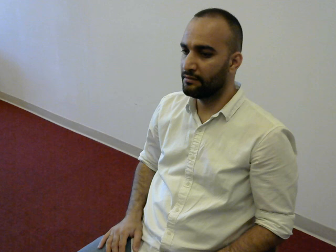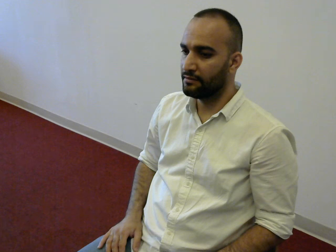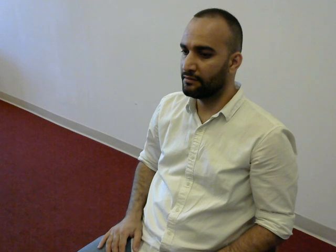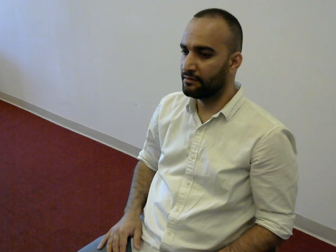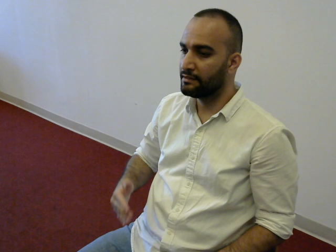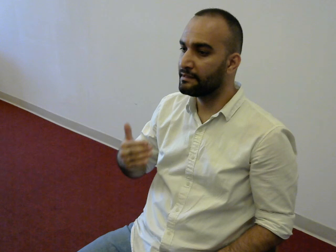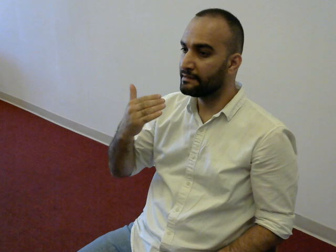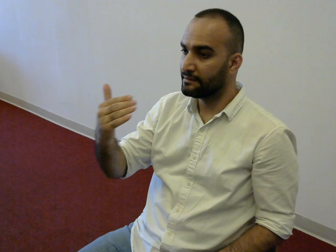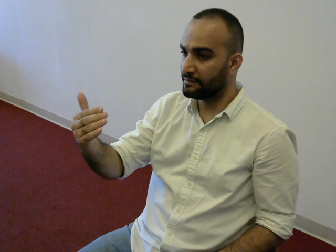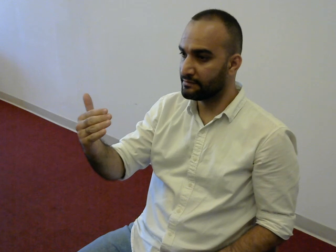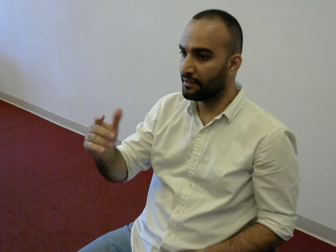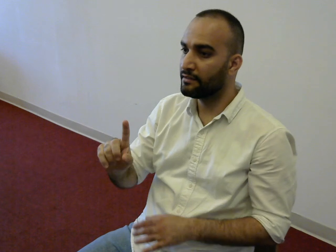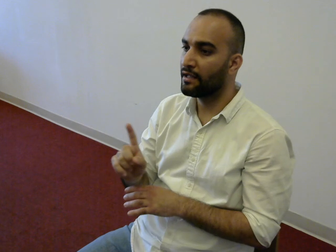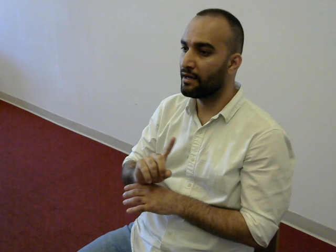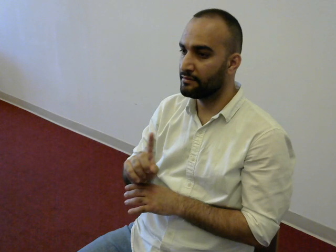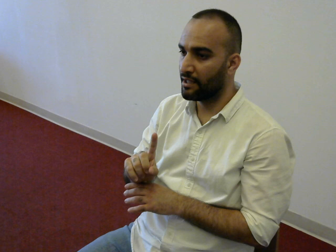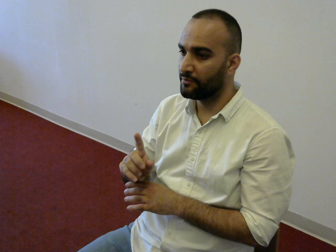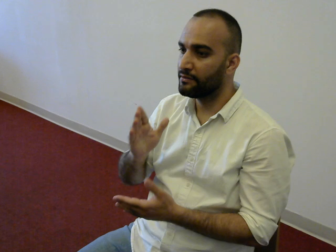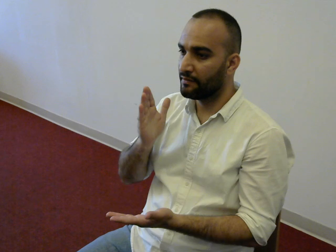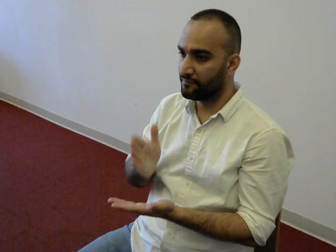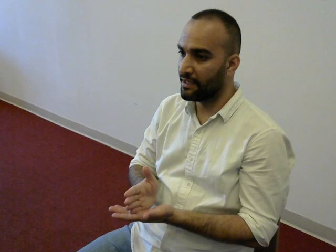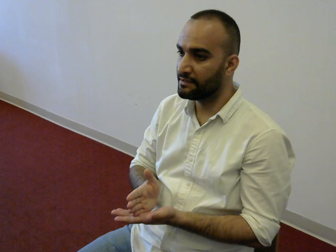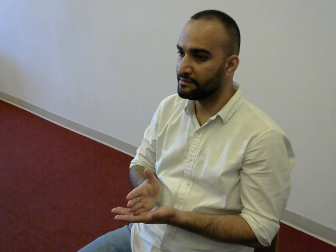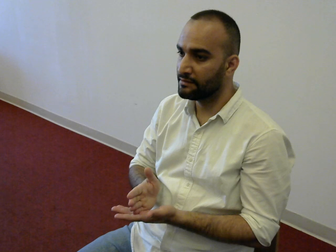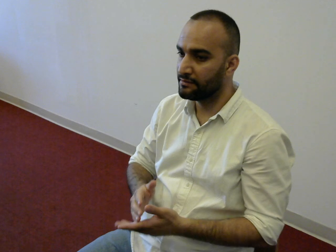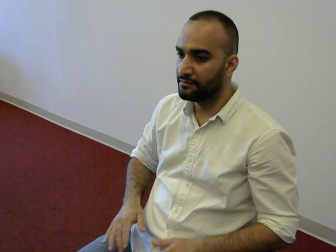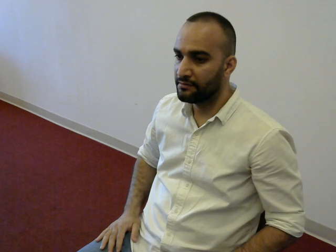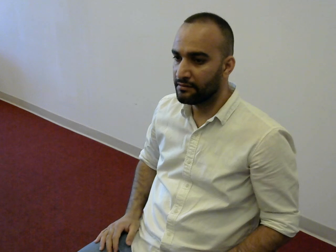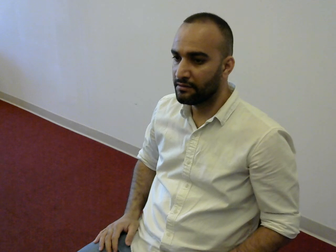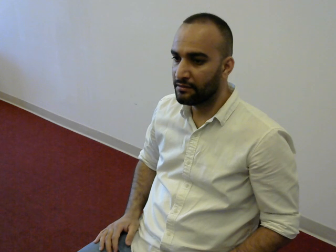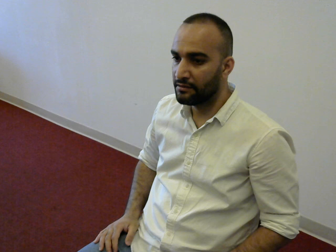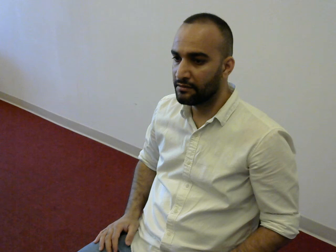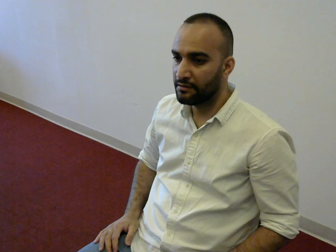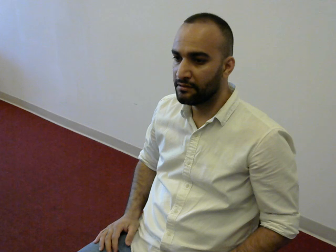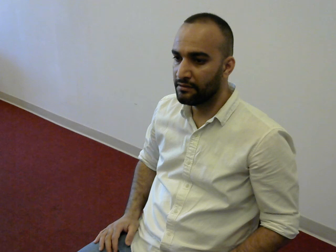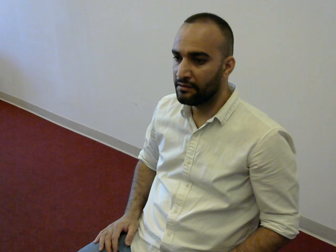Sizdə qələm varmı?